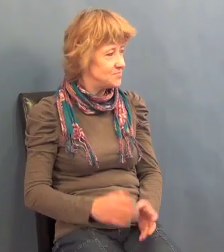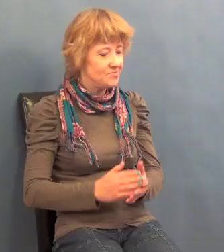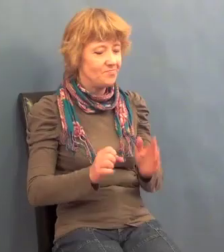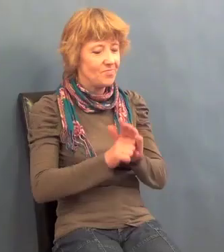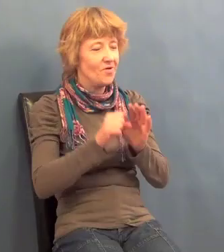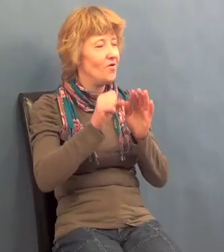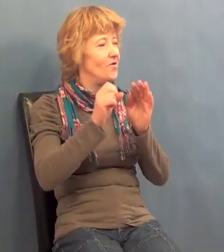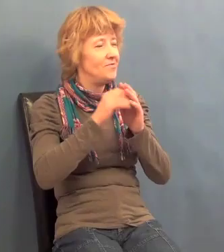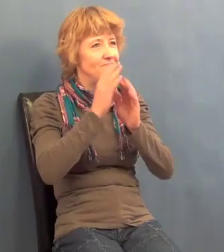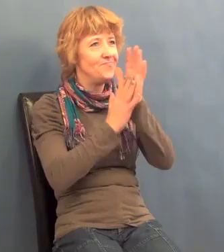Do domu, zaciera ręce.